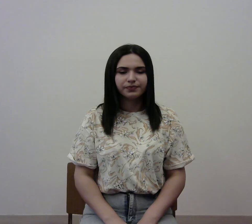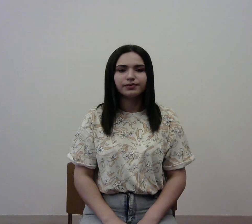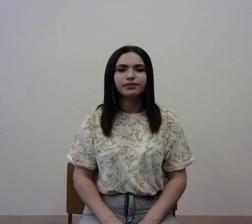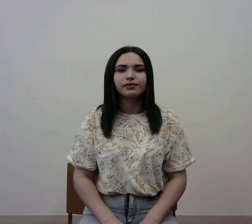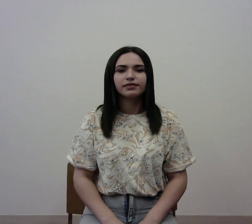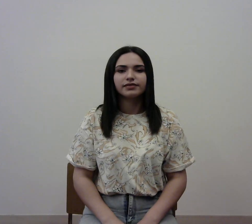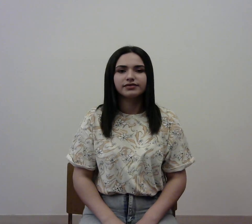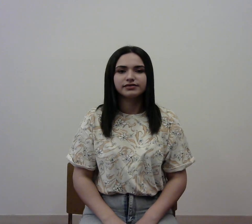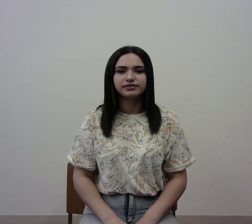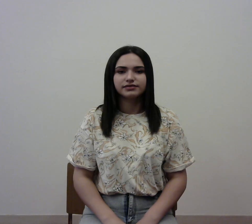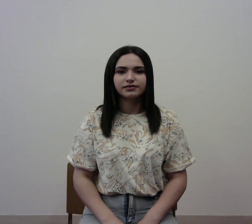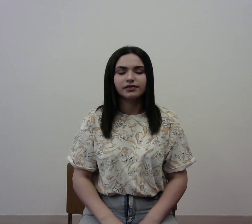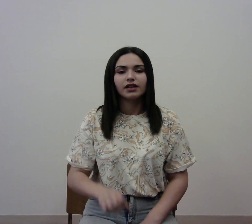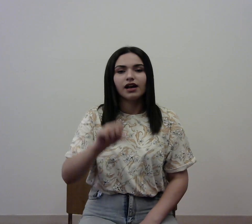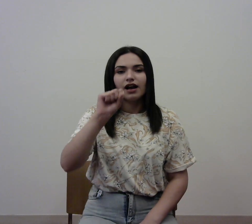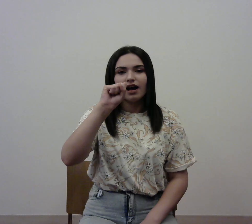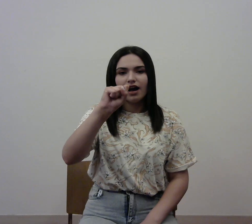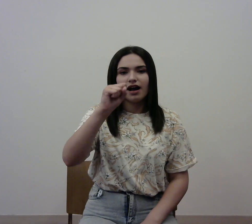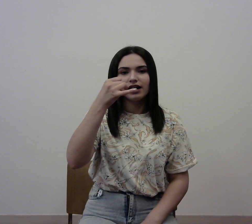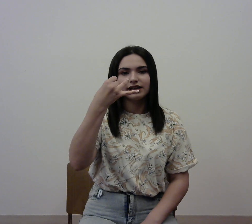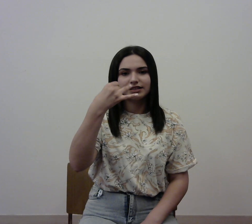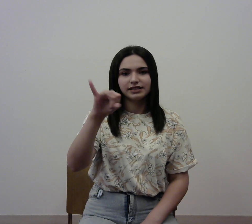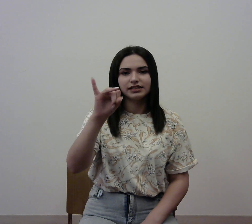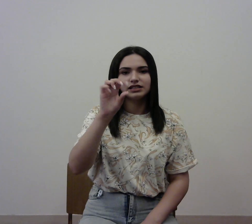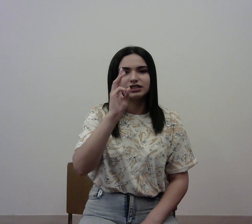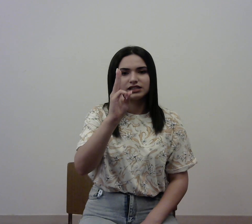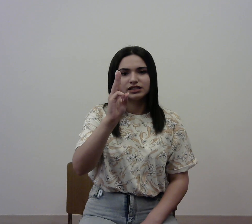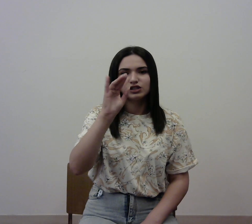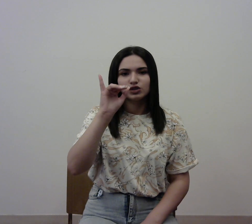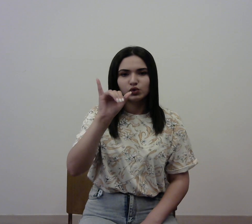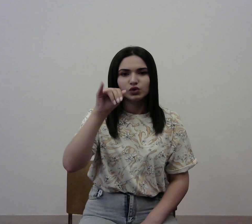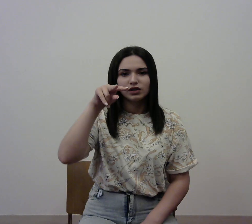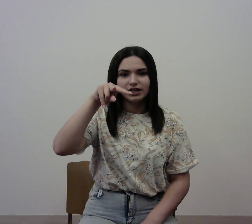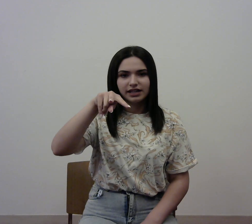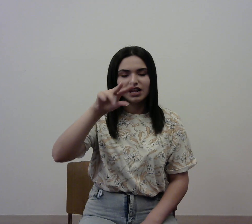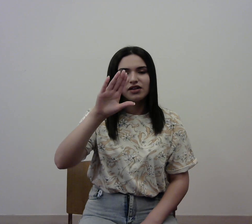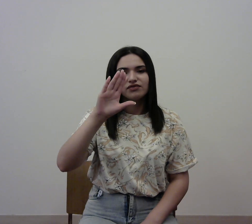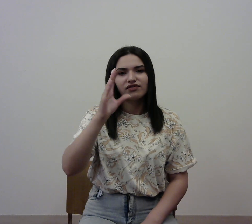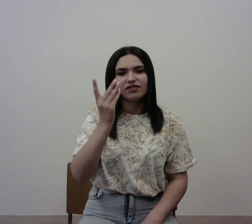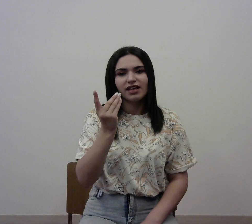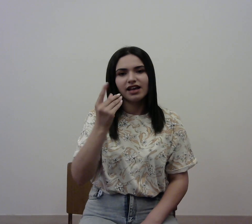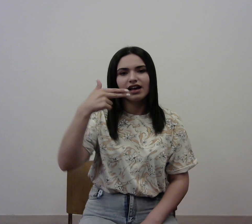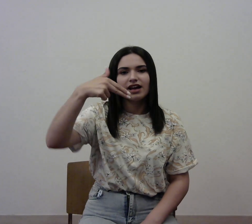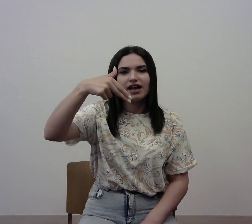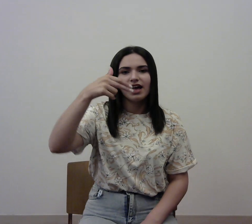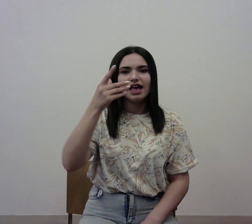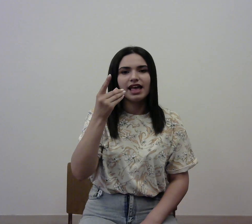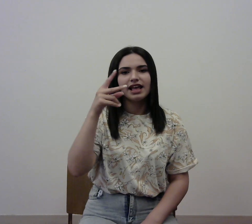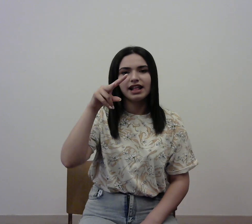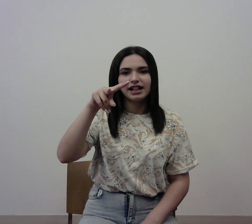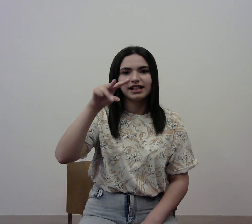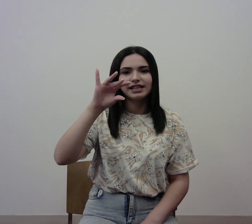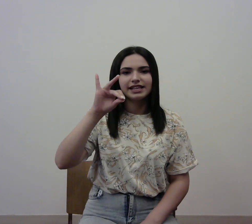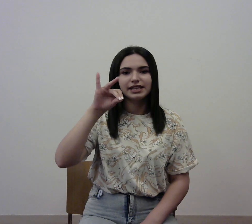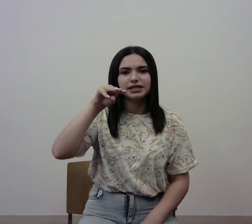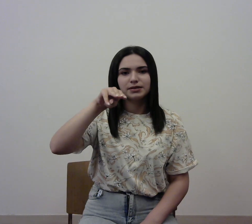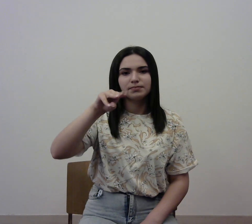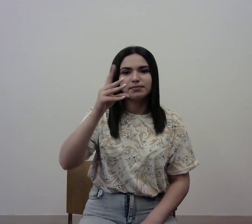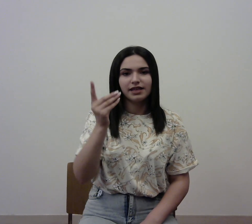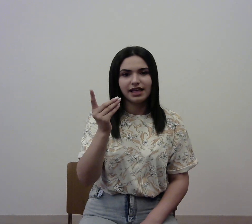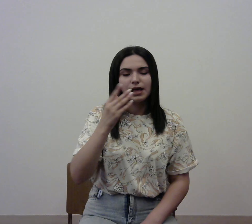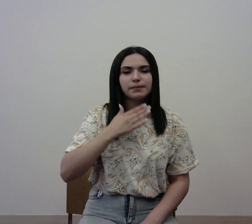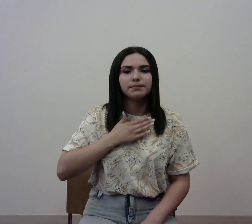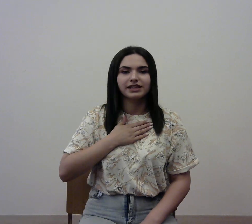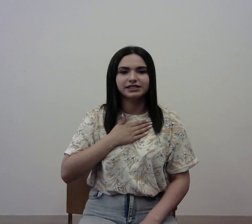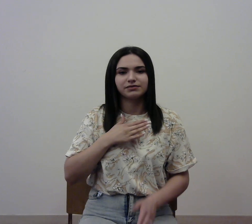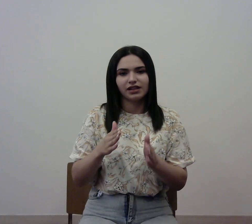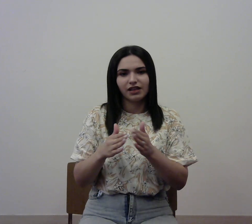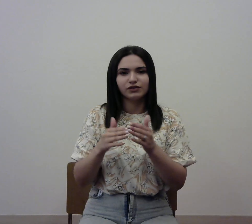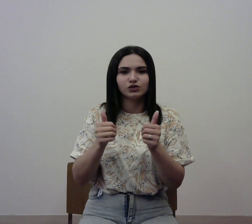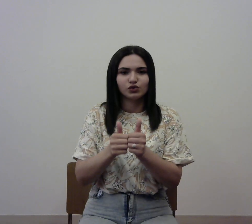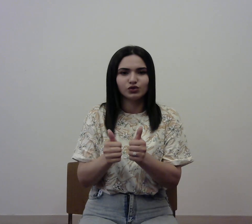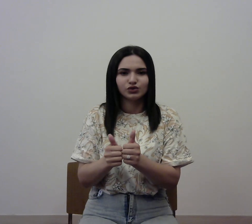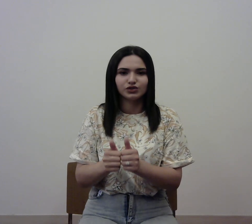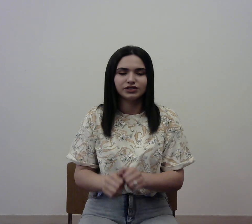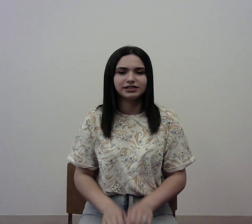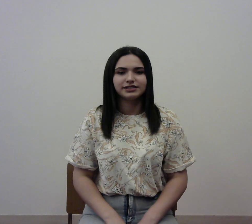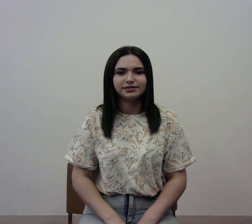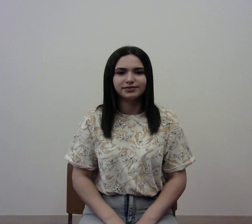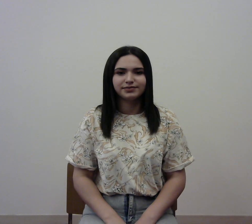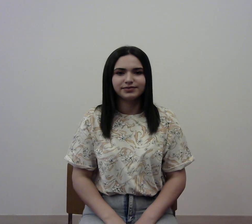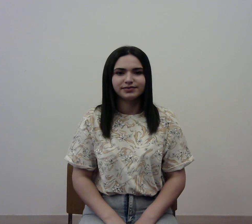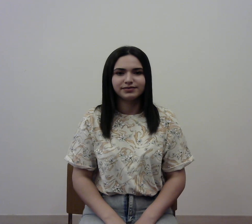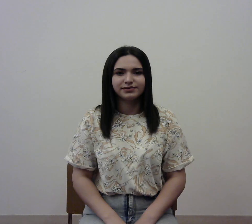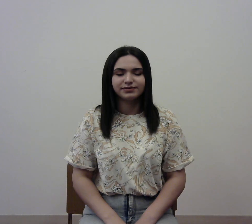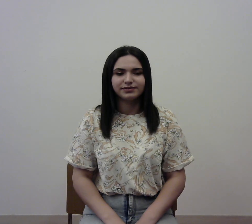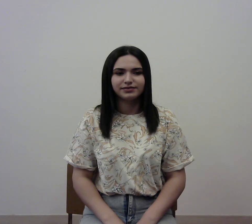Aygül və Həlimə mənim qonşularımdır